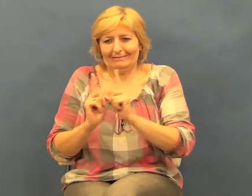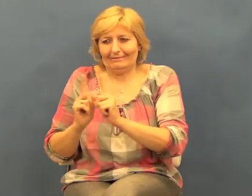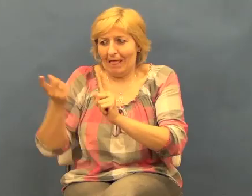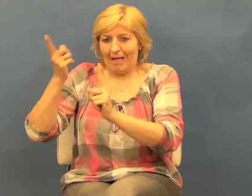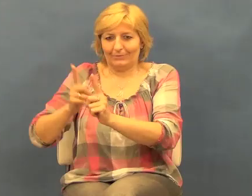Ale mały chłopiec zjawił się nagle.